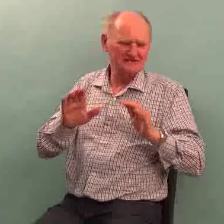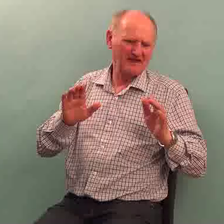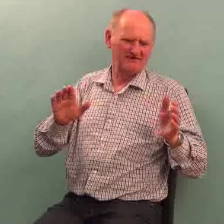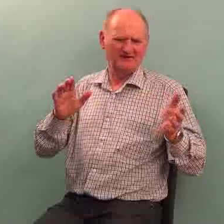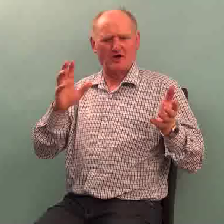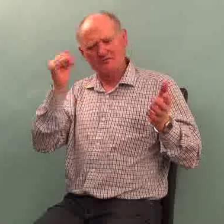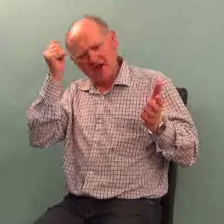Pamiątki.